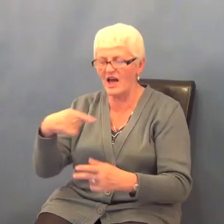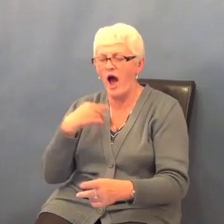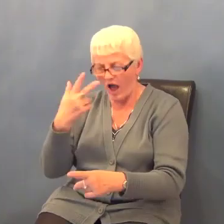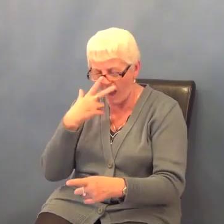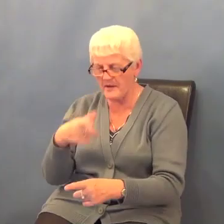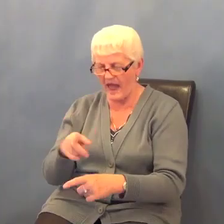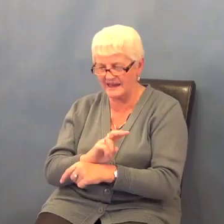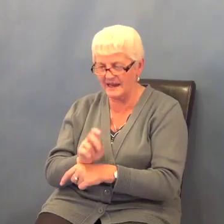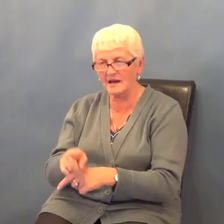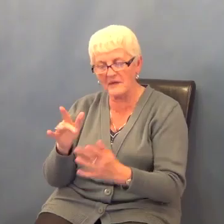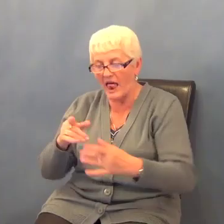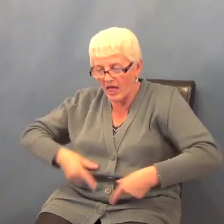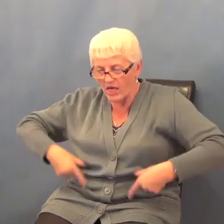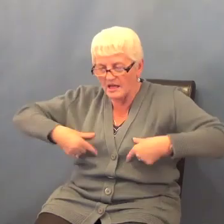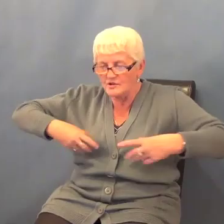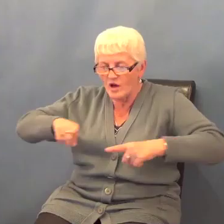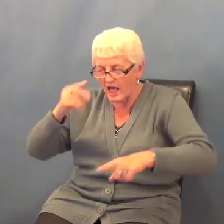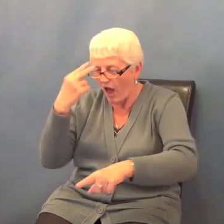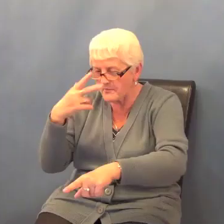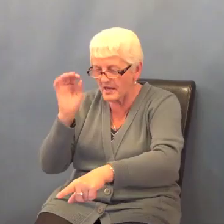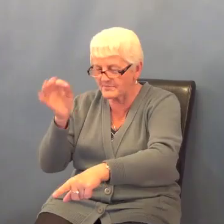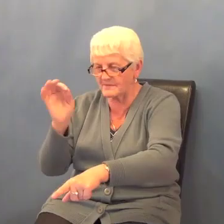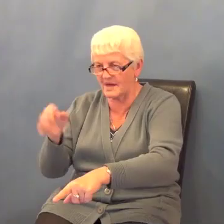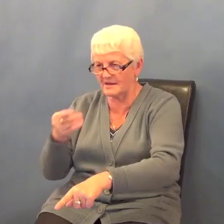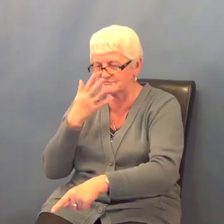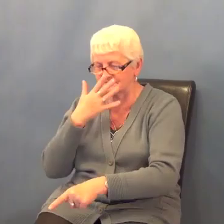To znaczy, że ta osoba się opala, masz rację, ta osoba się opala bo by to pasowało, zgadzam się z tobą.